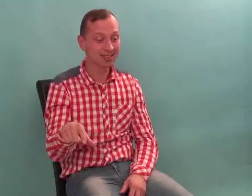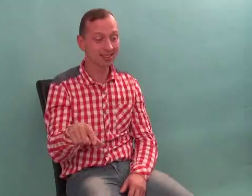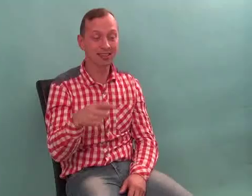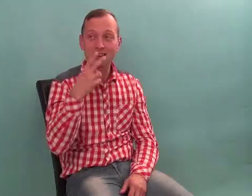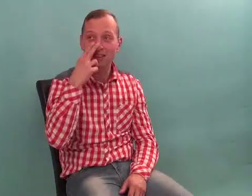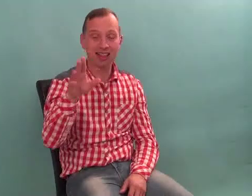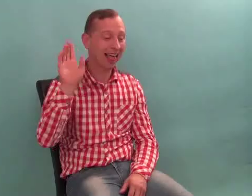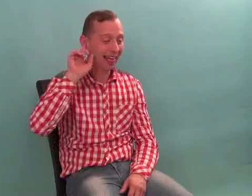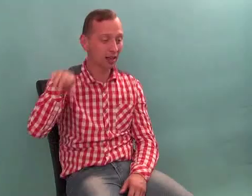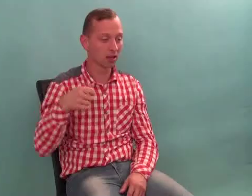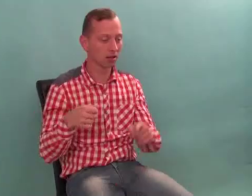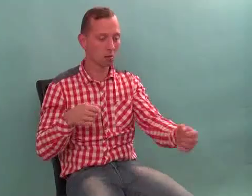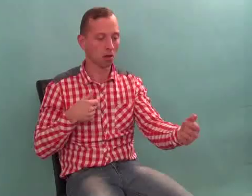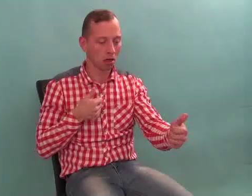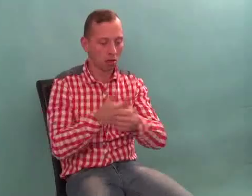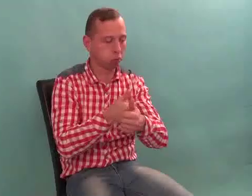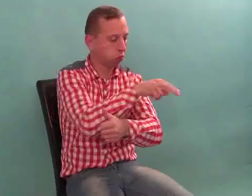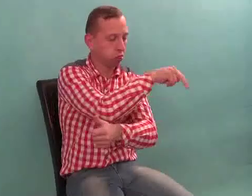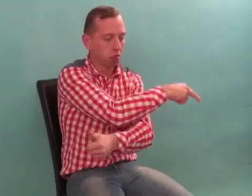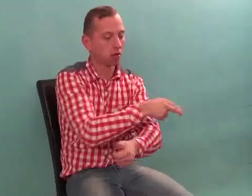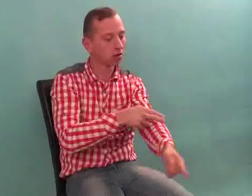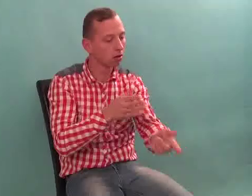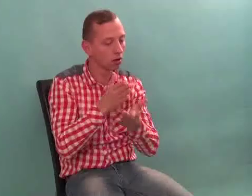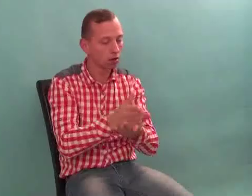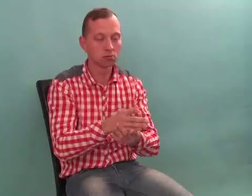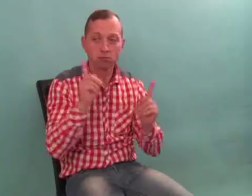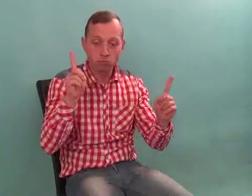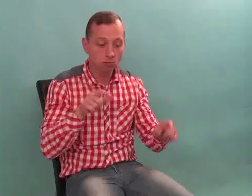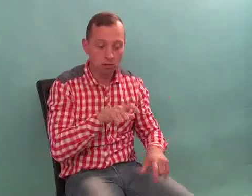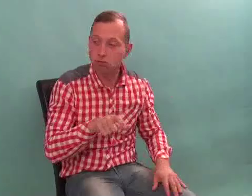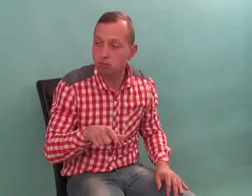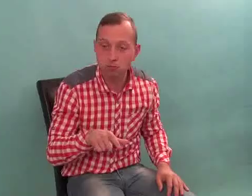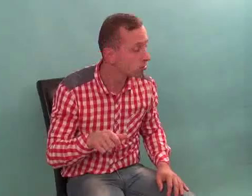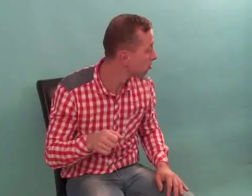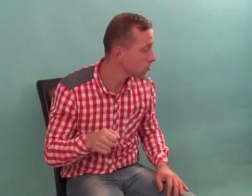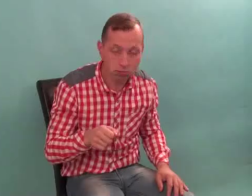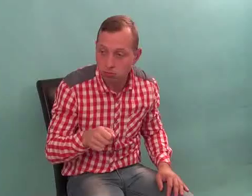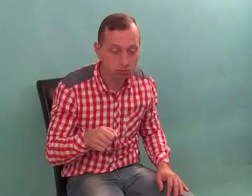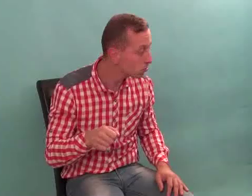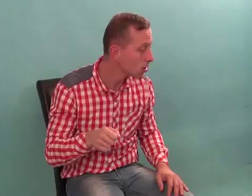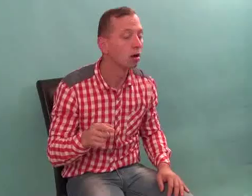Jak ktoś zobaczy, ale zignoruje ten znak, to może spowodować wypadek, znak pomaga, bo trzeba uważać, patrzeć na lewo i na prawo.